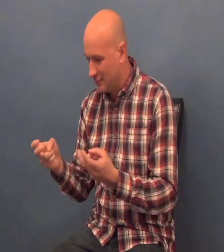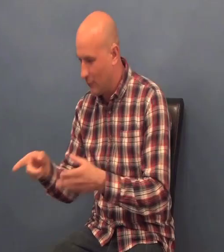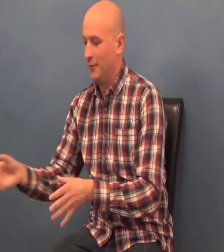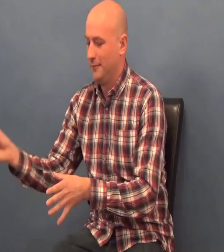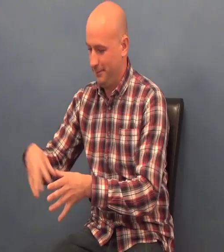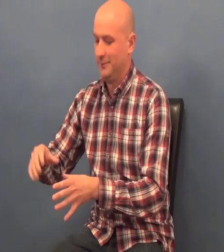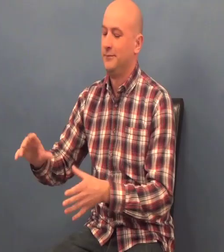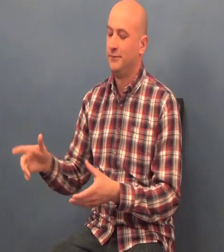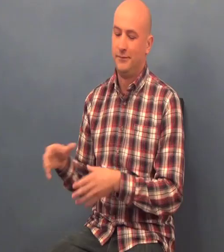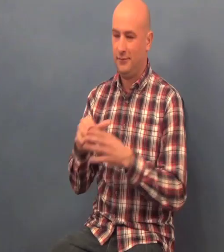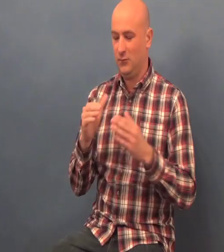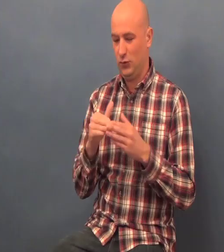Następnie wrzuca żabę do słoika i zabiera ją do domu.